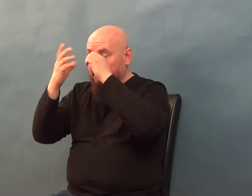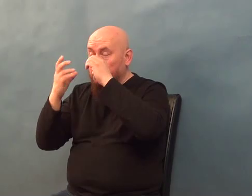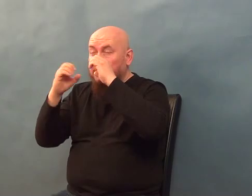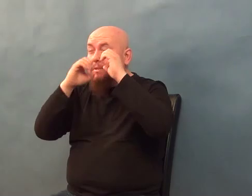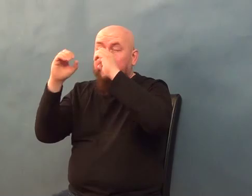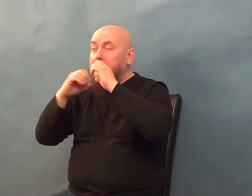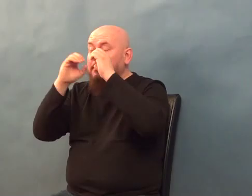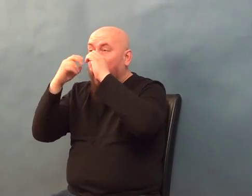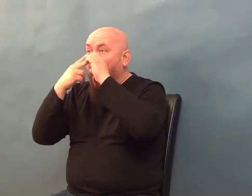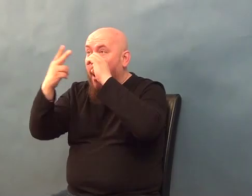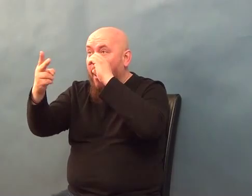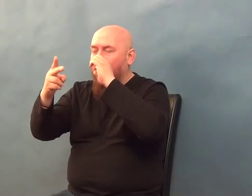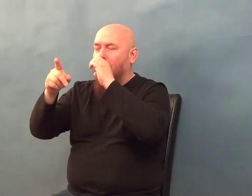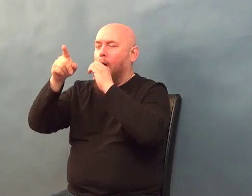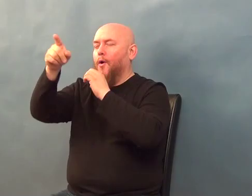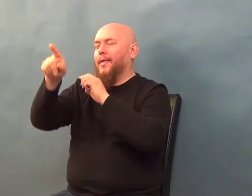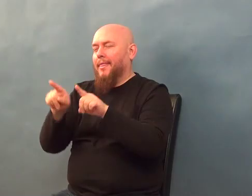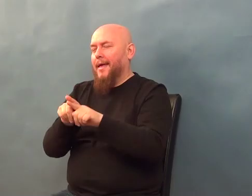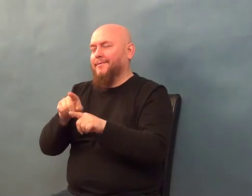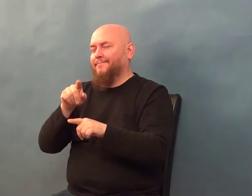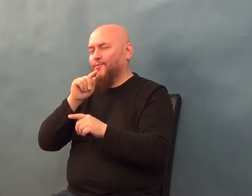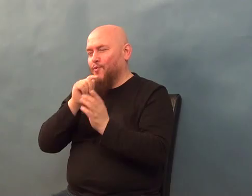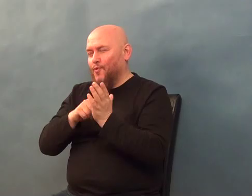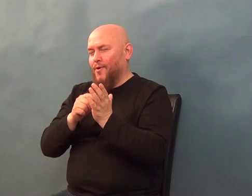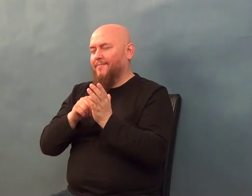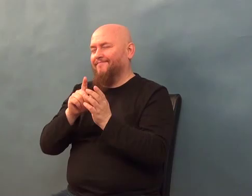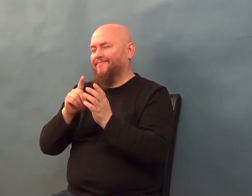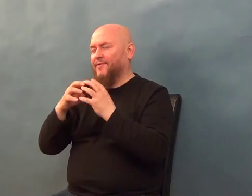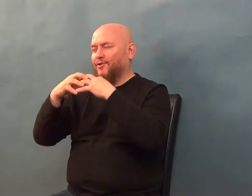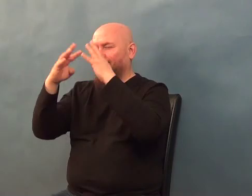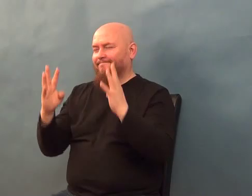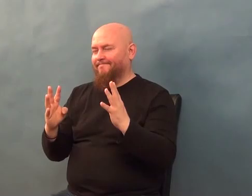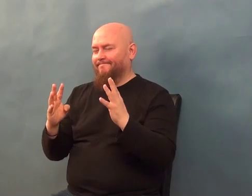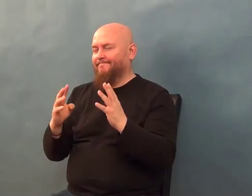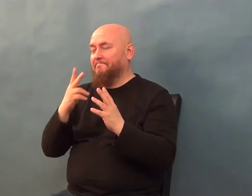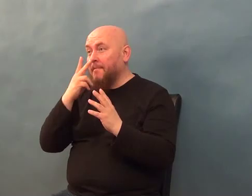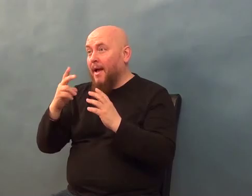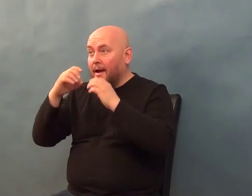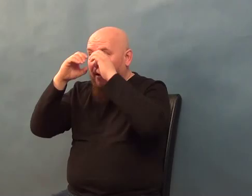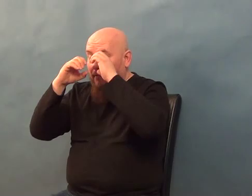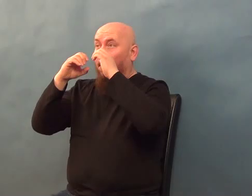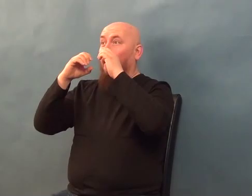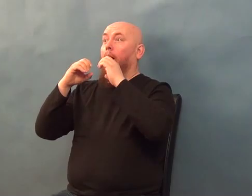Ktoś patrzy przez lornetkę, rozgląda się i widzi, że tam kurczaczek w klatce też patrzy na niego przez lornetkę.